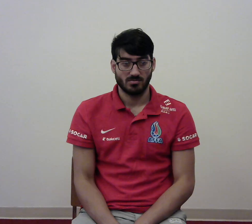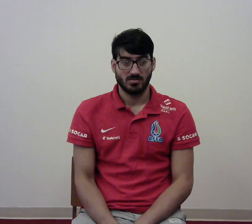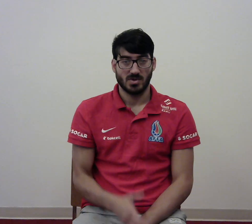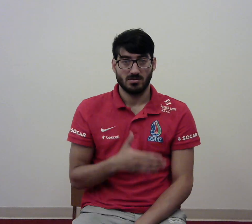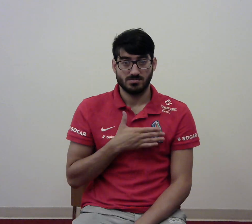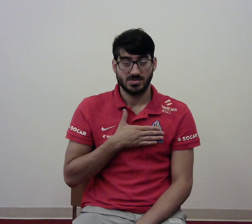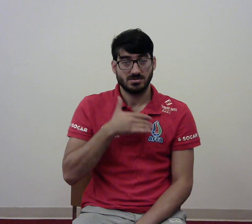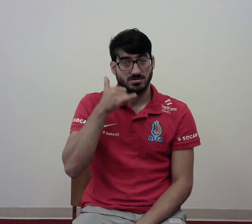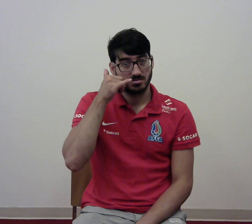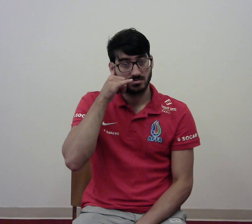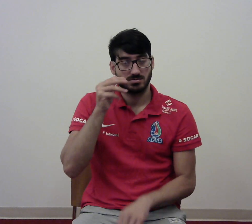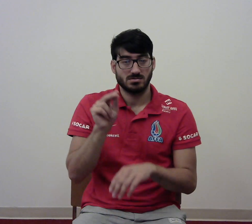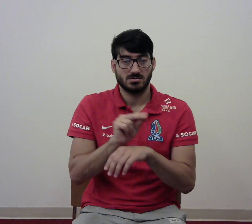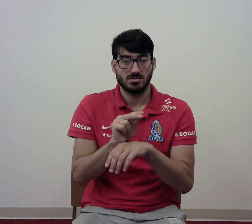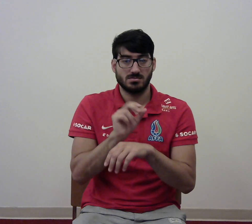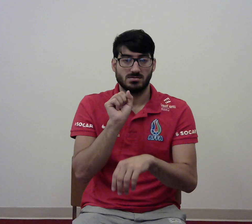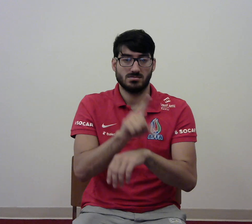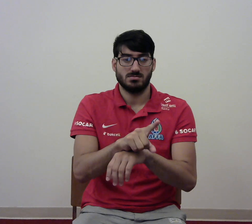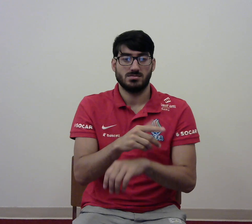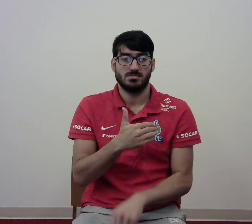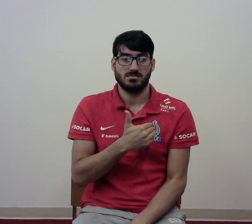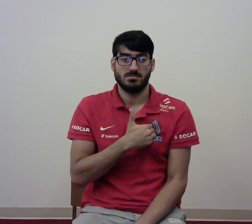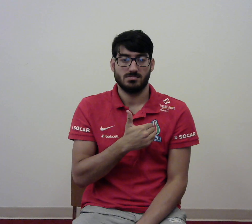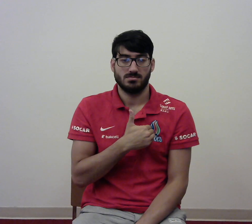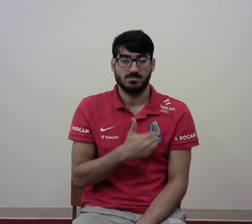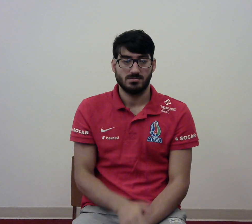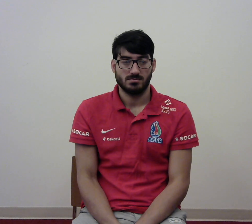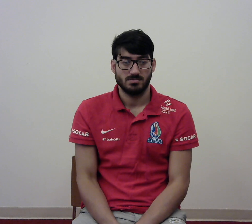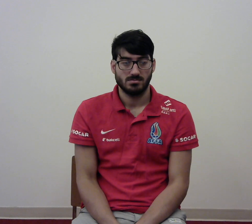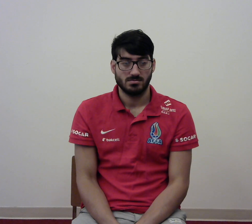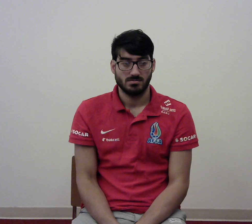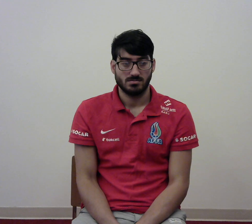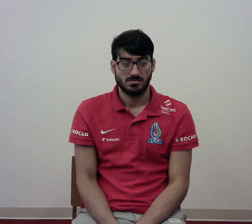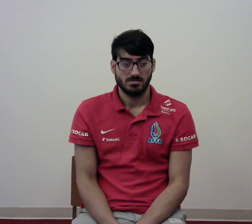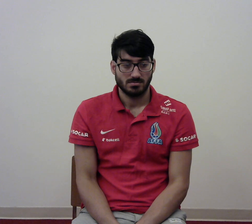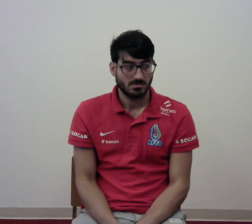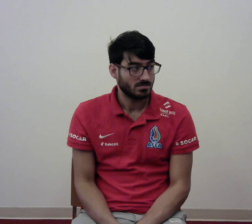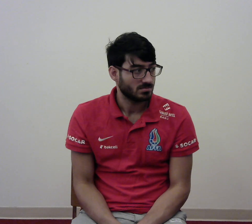Mən telefonu təmir etdirmək istəyirəm